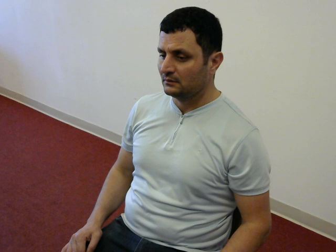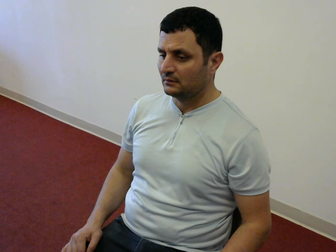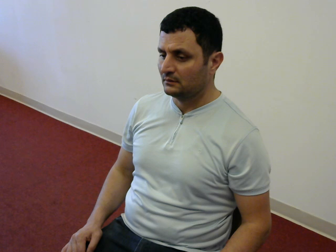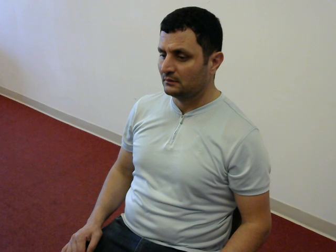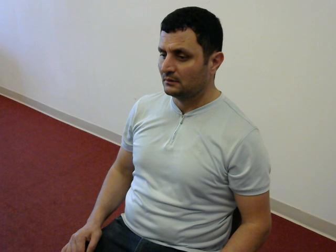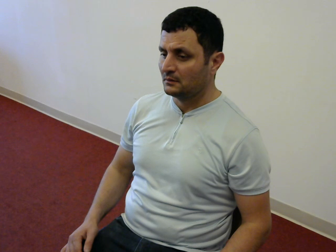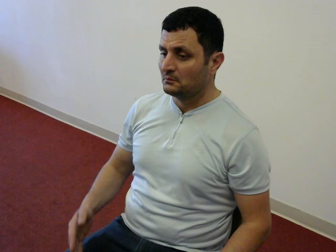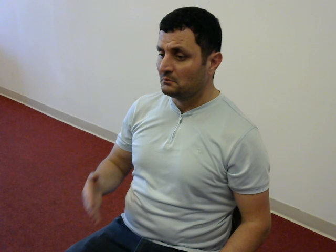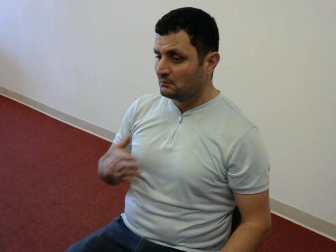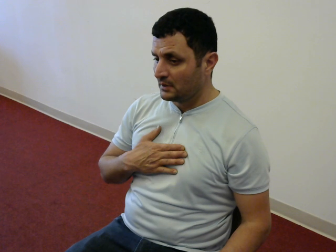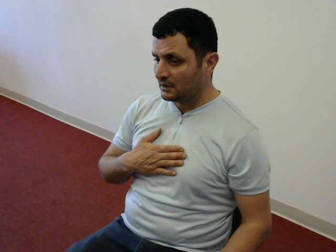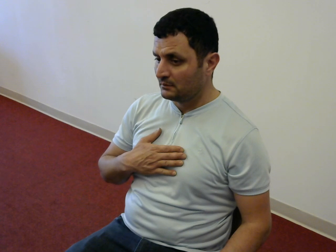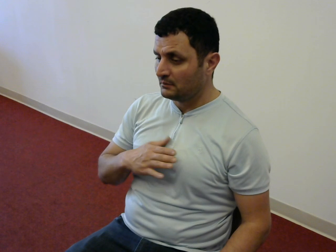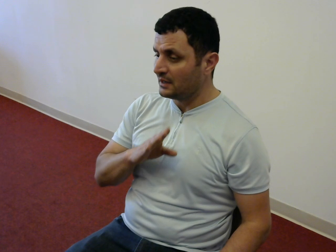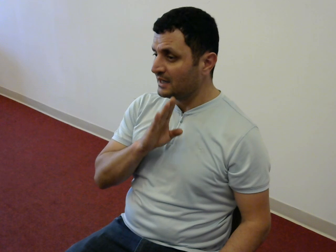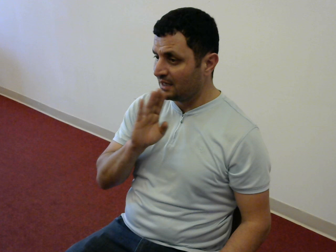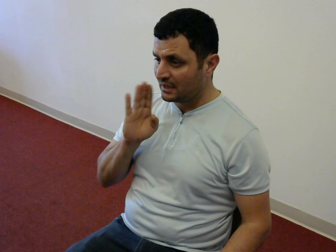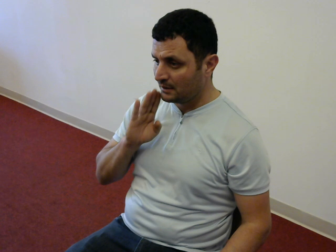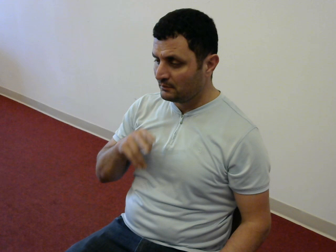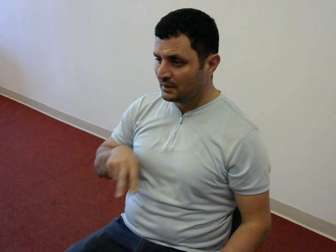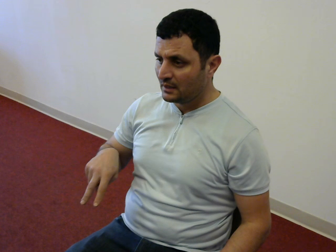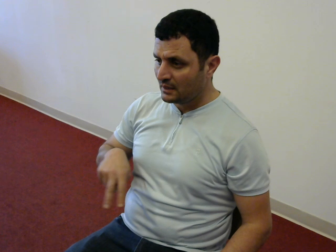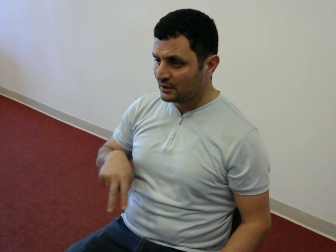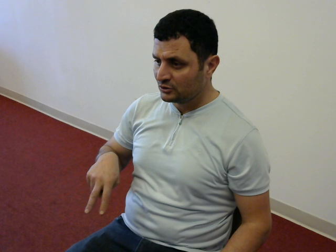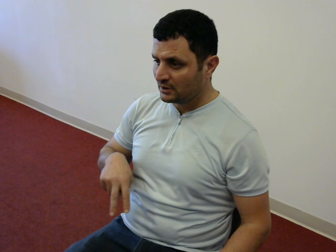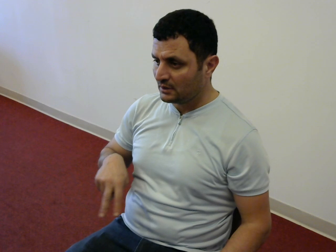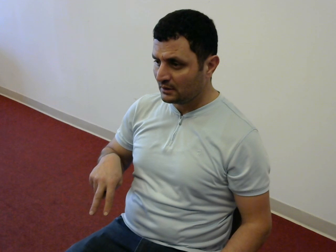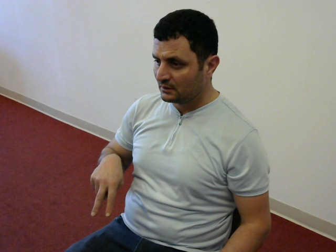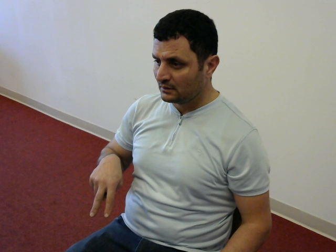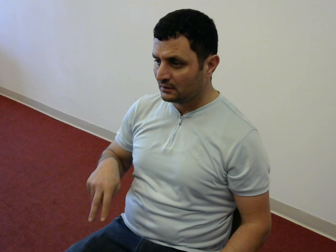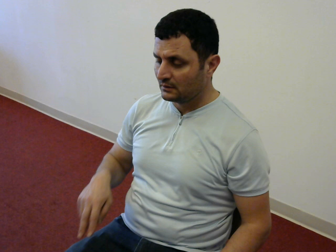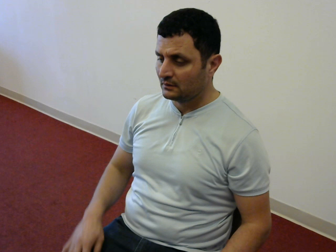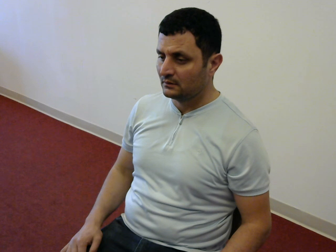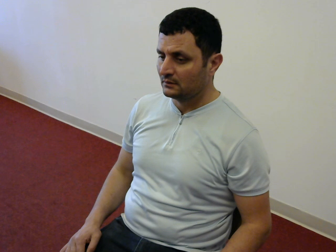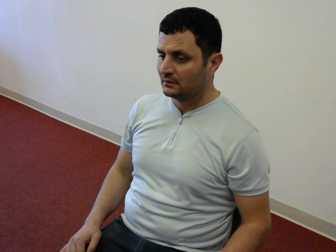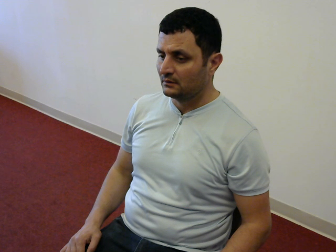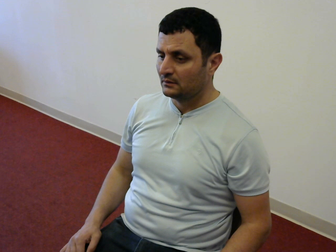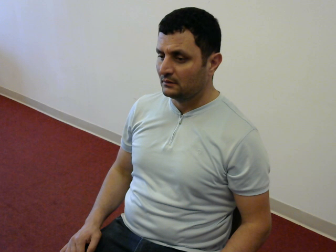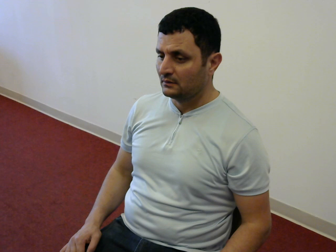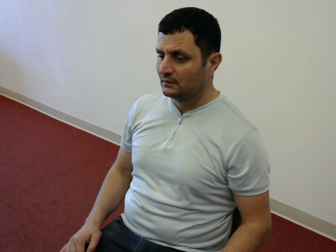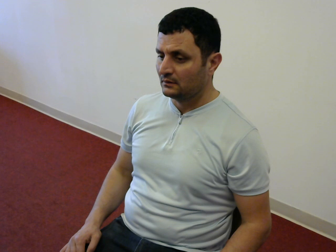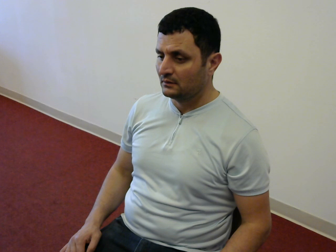Mənim anam Lənkərandandır